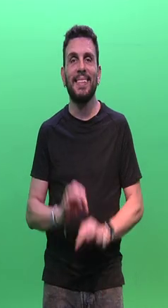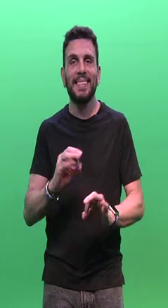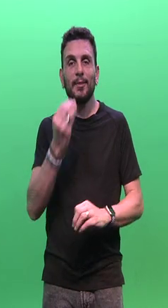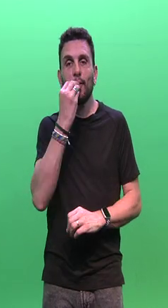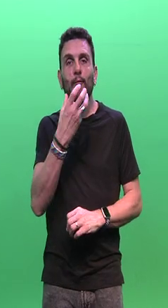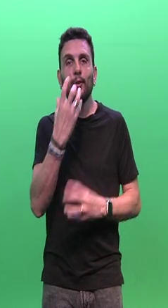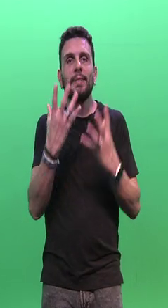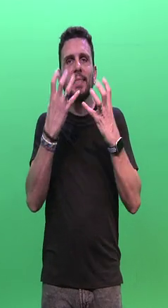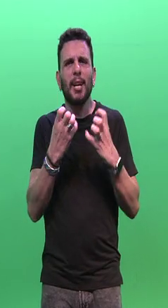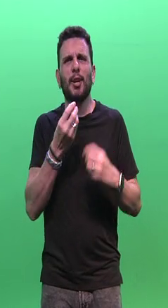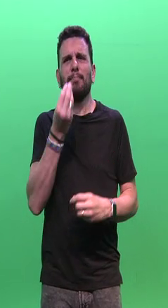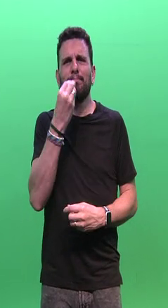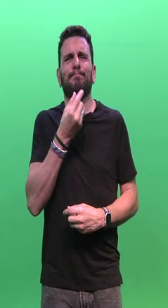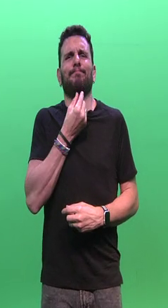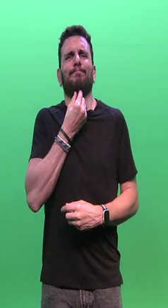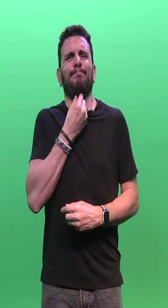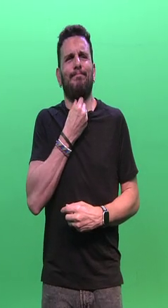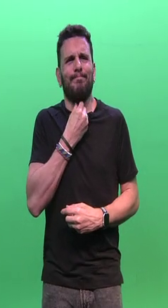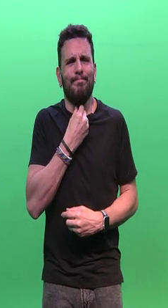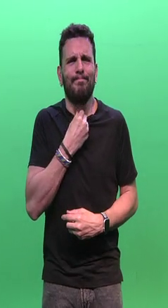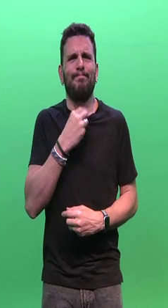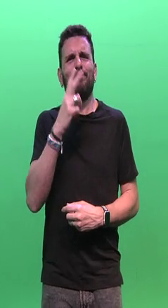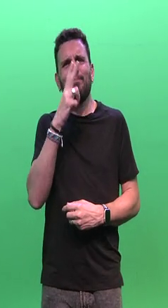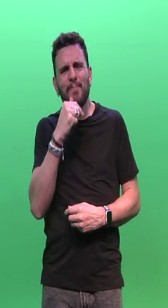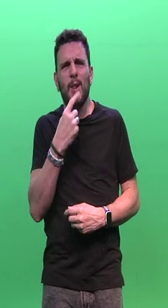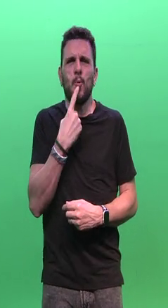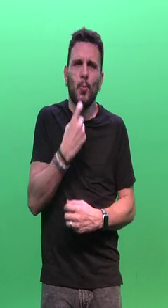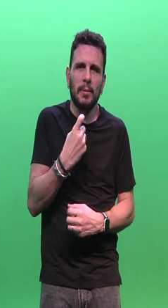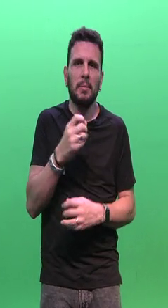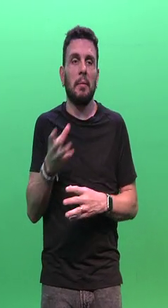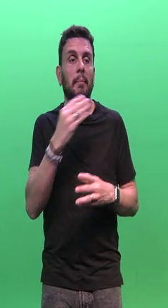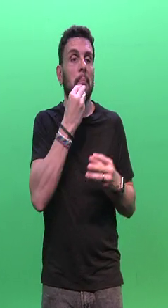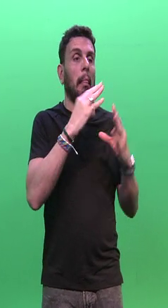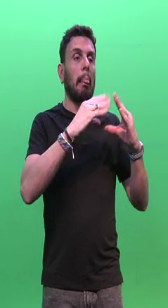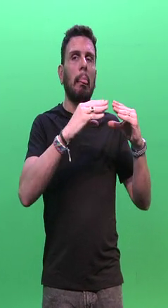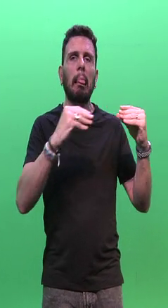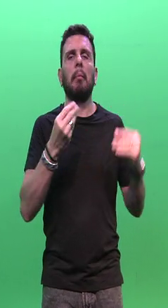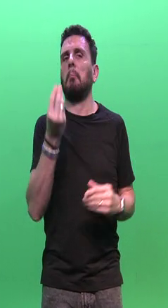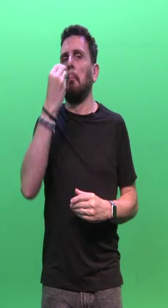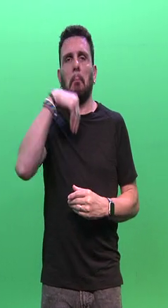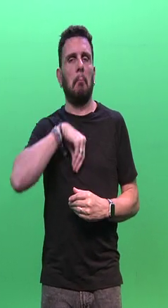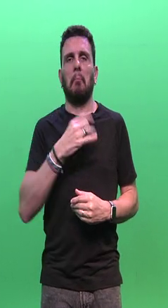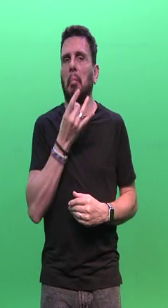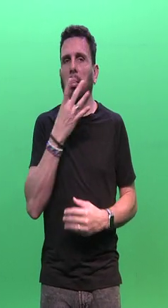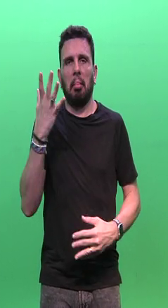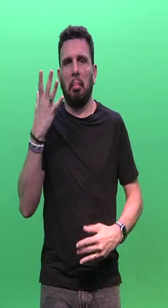Si menjo fruits secs em costa d'empassar, em fa mal. Si menjo alguna cosa tova, puc empassar fàcilment.